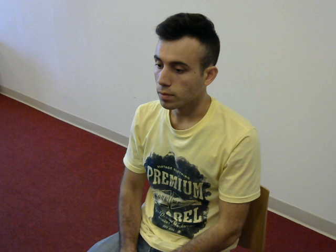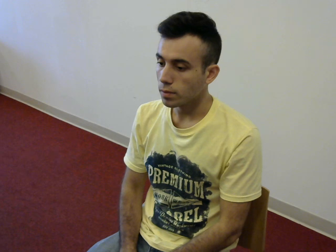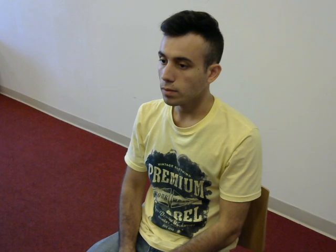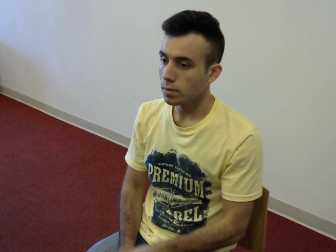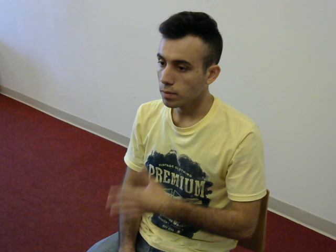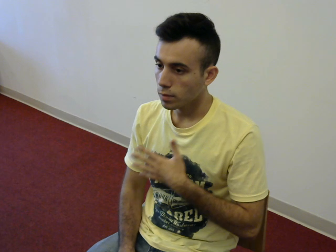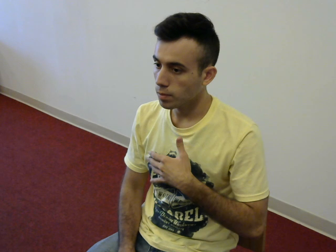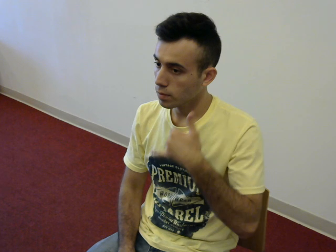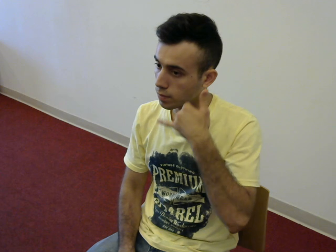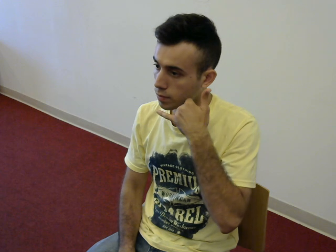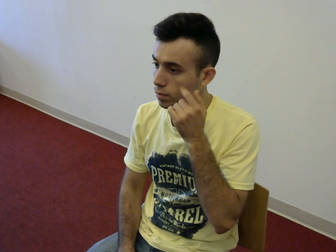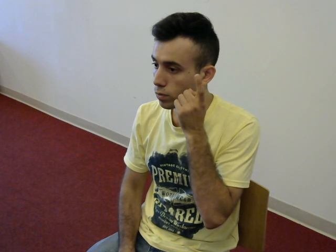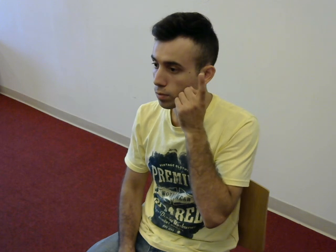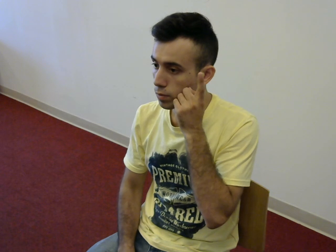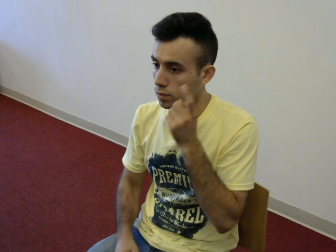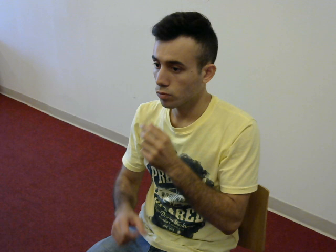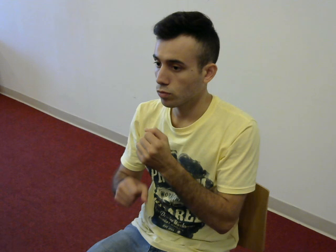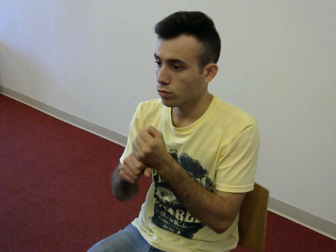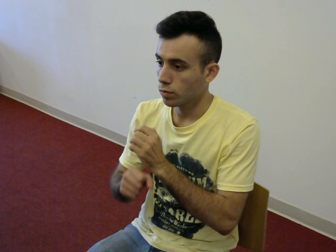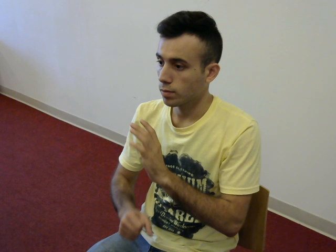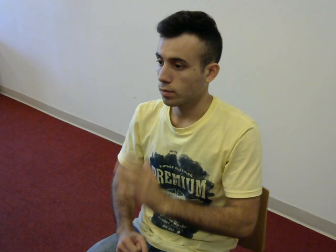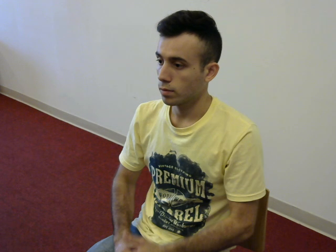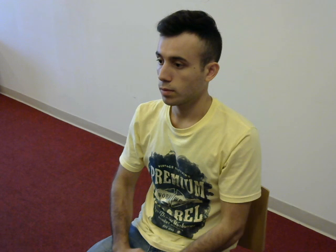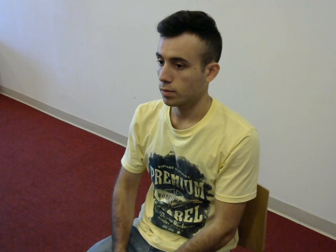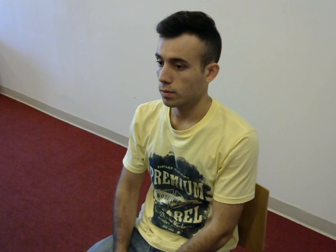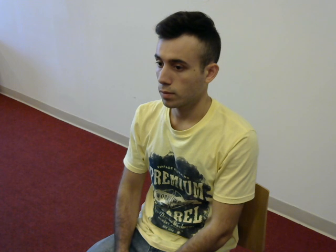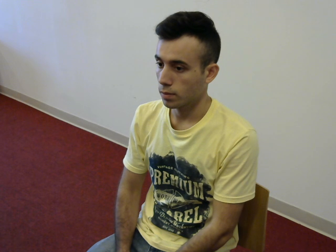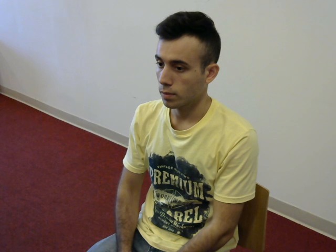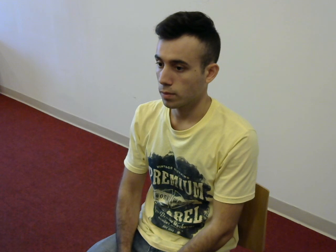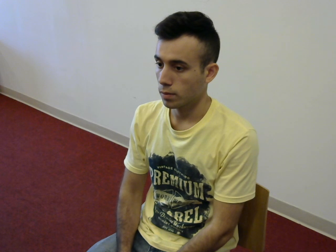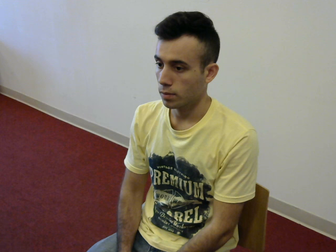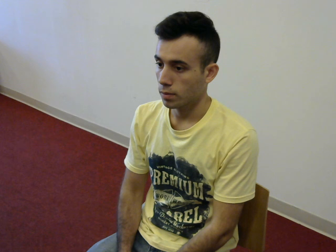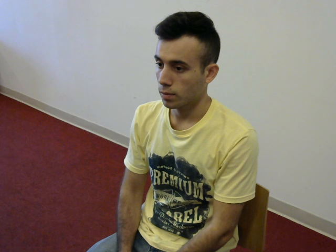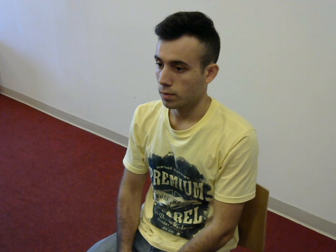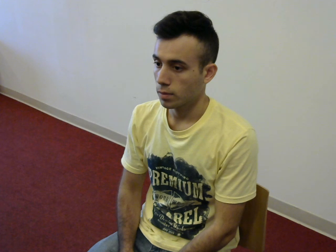Mənim mobil telefonum işləmir